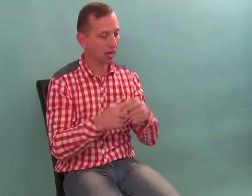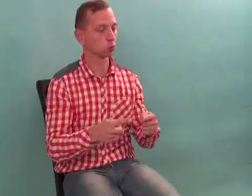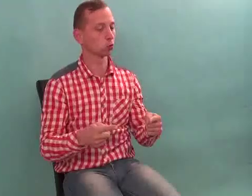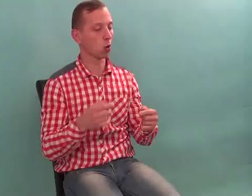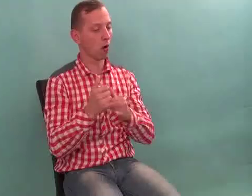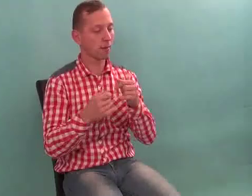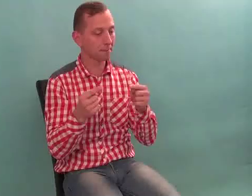Do rowerzystów pasuje.